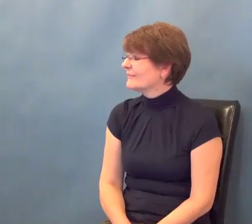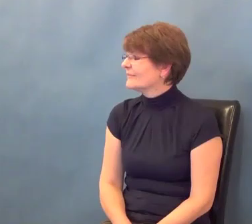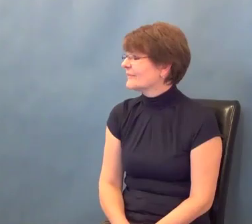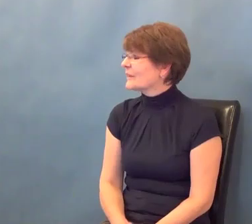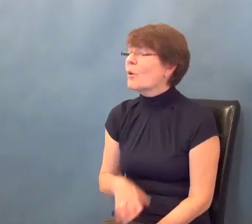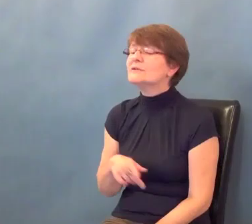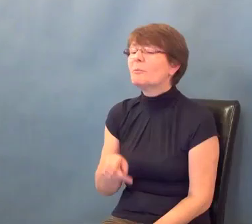Po co patrzysz się?